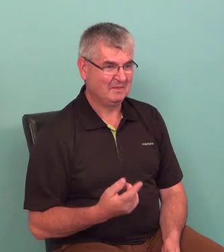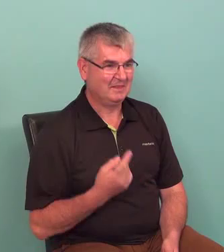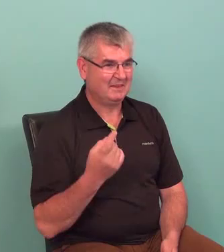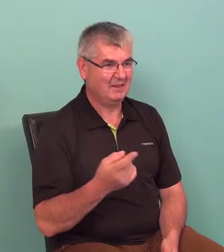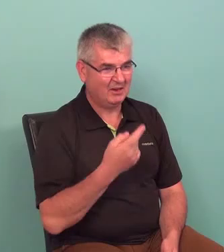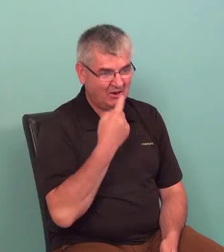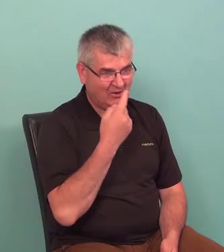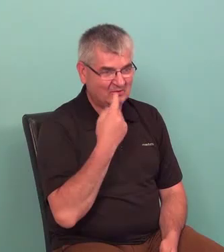Olsztyn jest daleko.